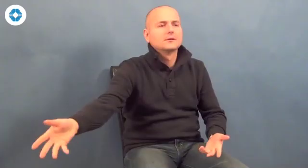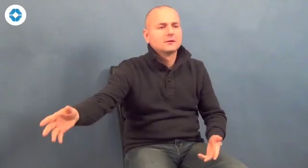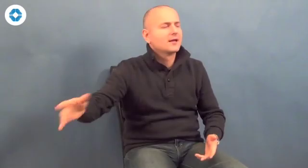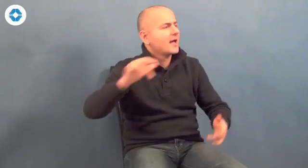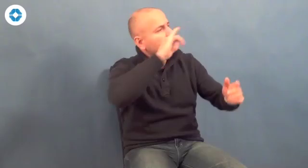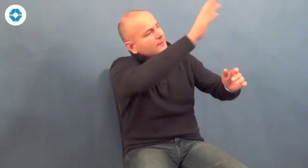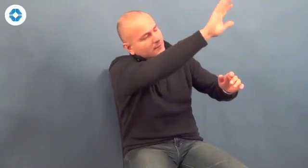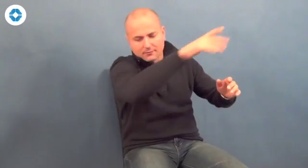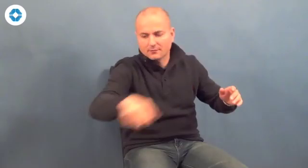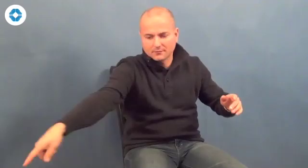Krzyczą do niego, że tu jest kapelusz.